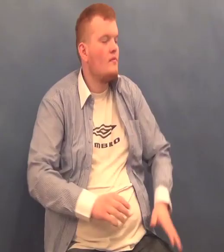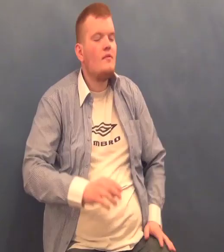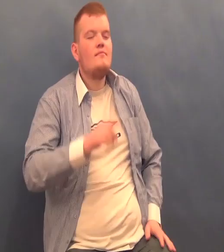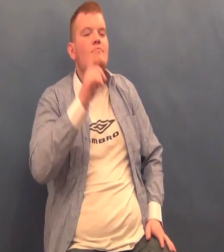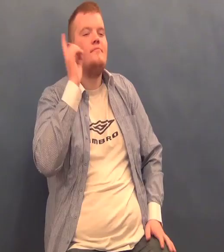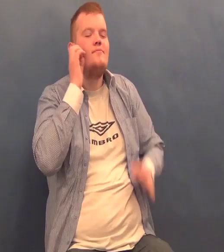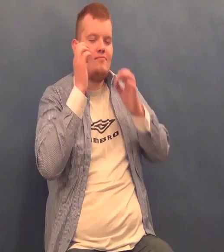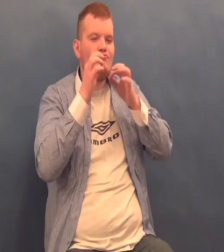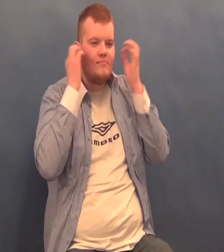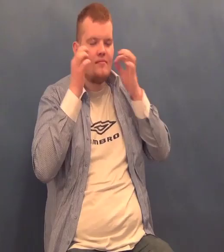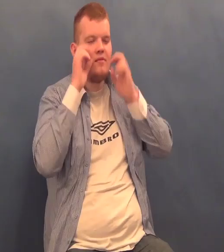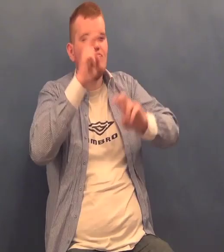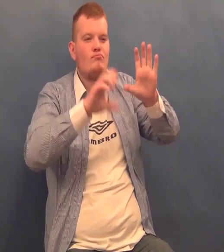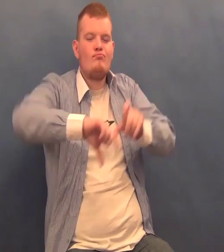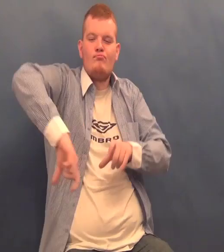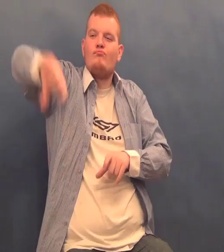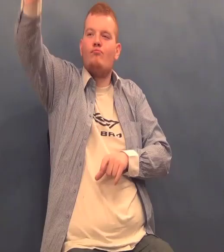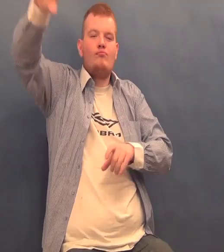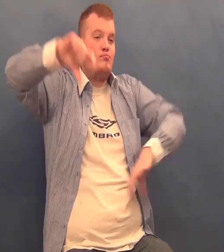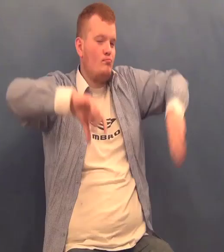Jest kot, a naprzeciwko siebie są dwa wysokie hotele.